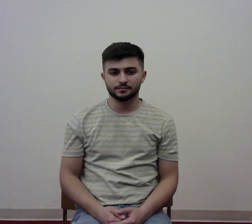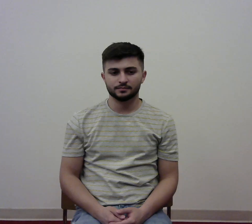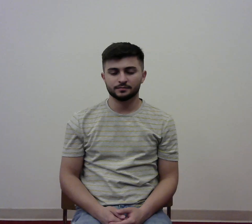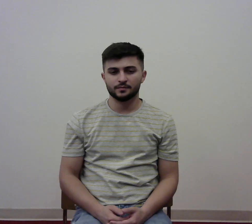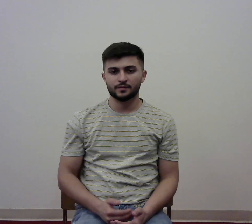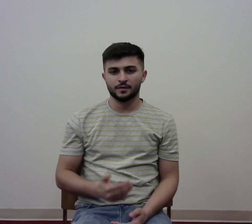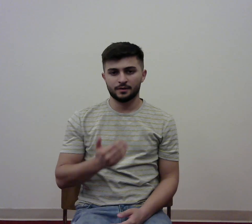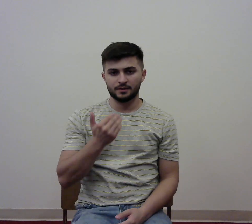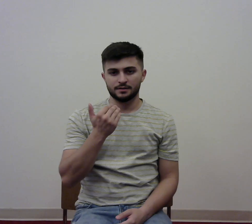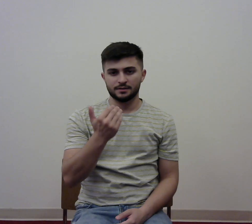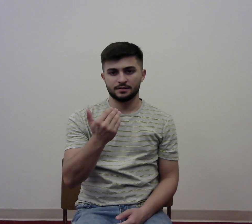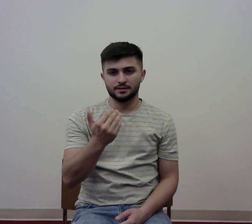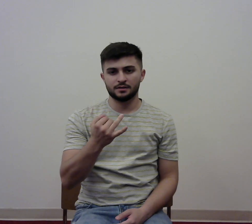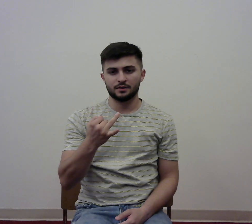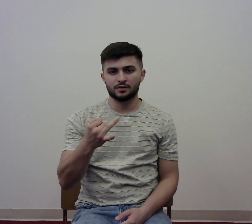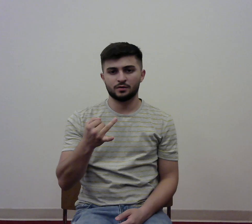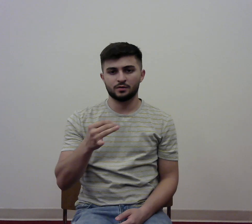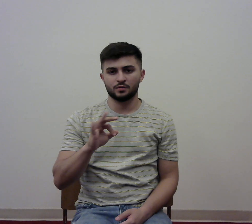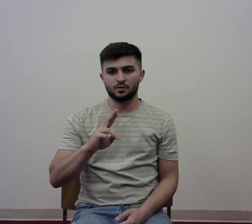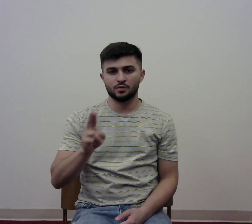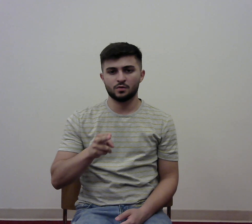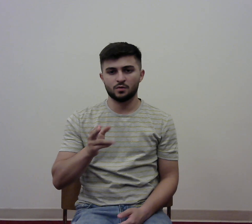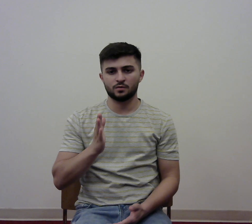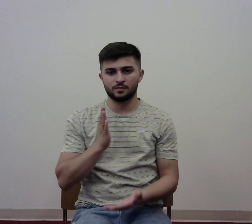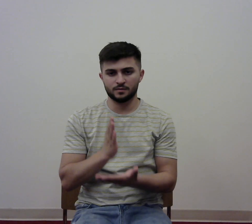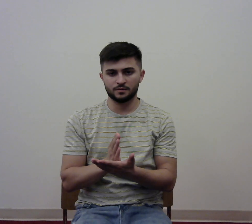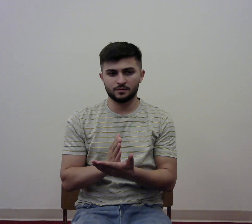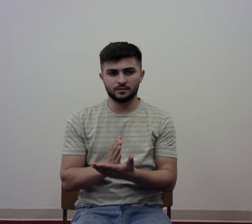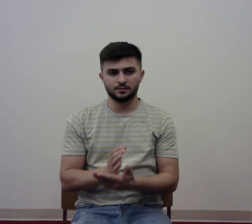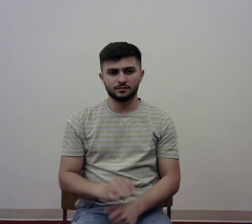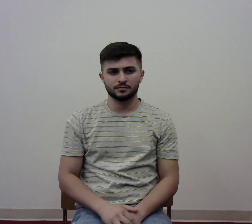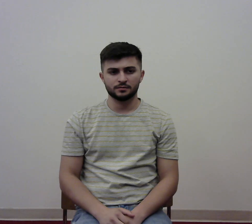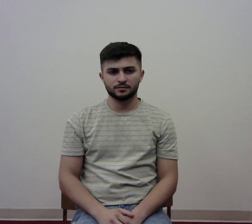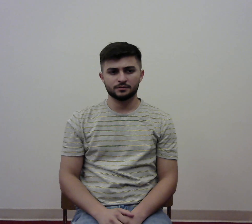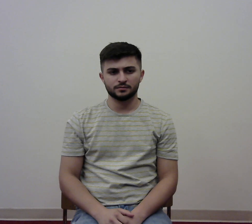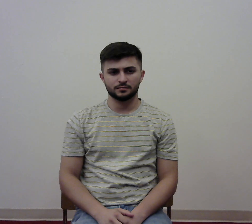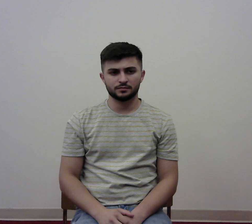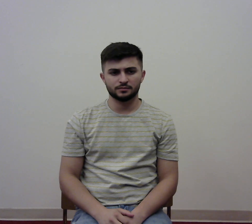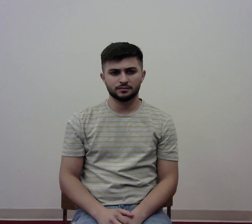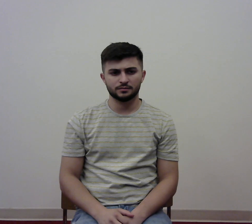Sizdə yod varmı?